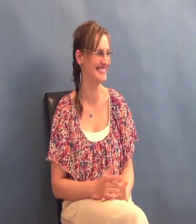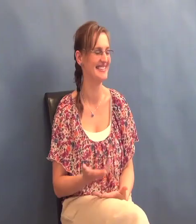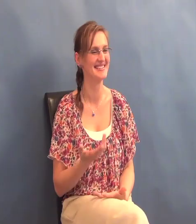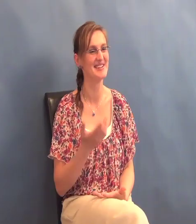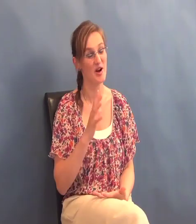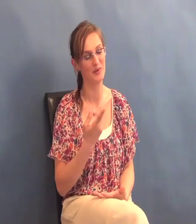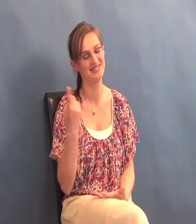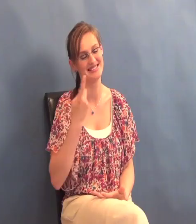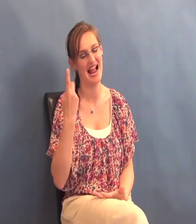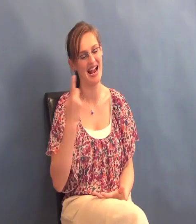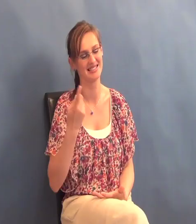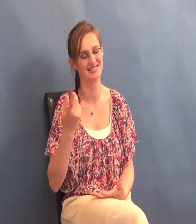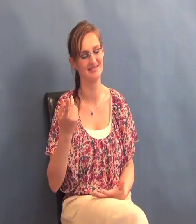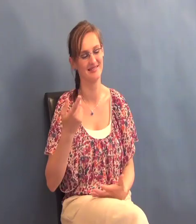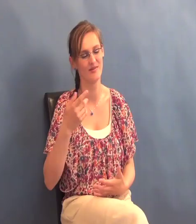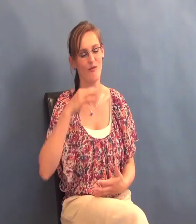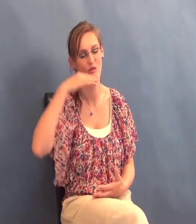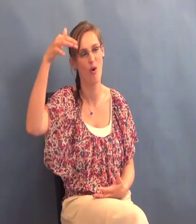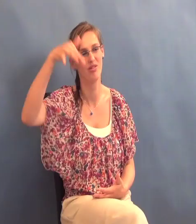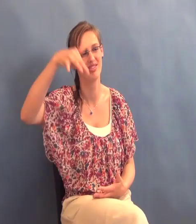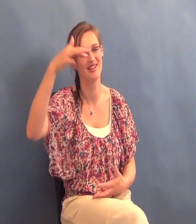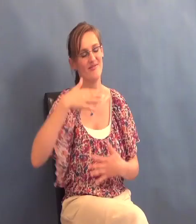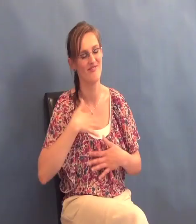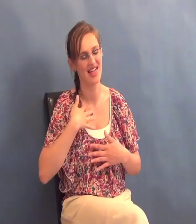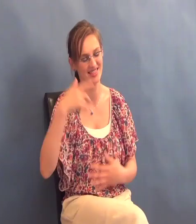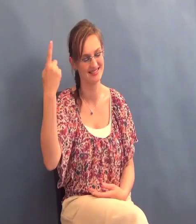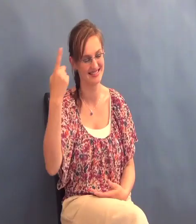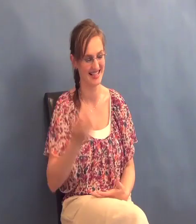Czyli jest zakaz nalewania wody do wanny.